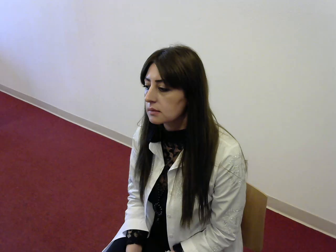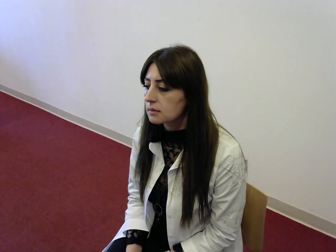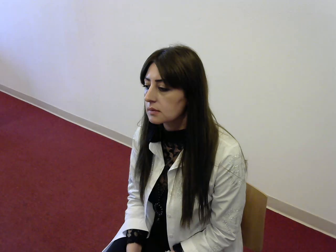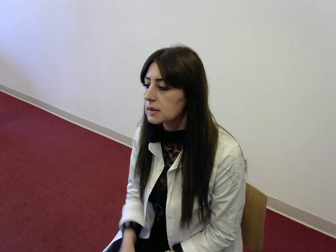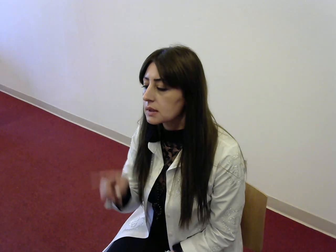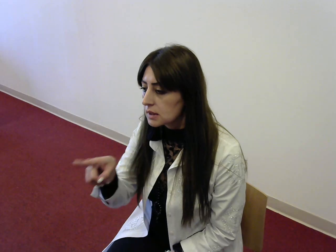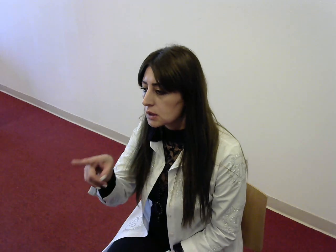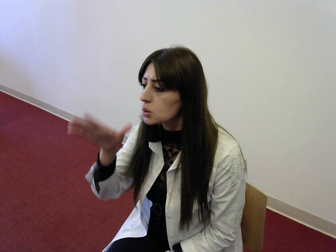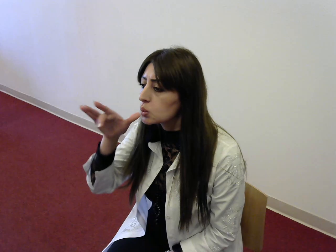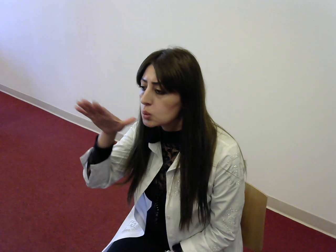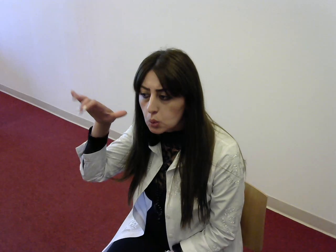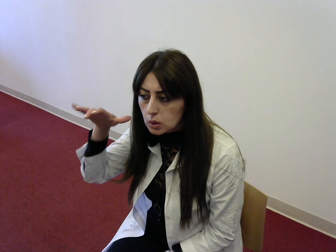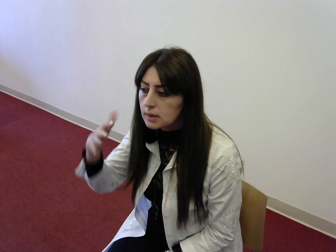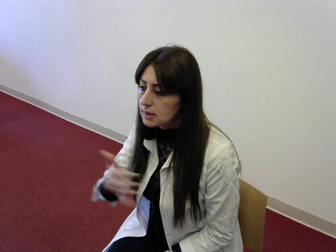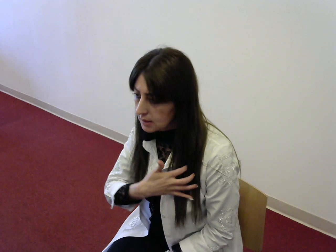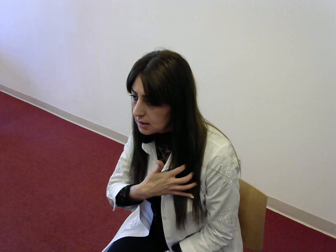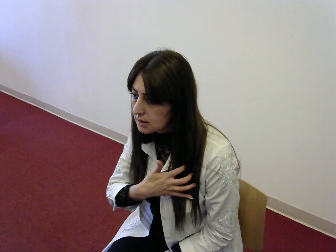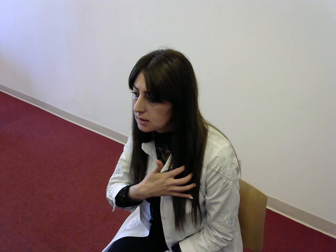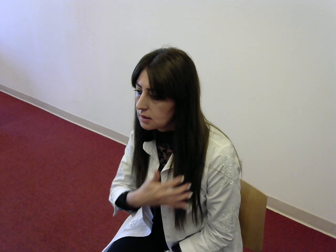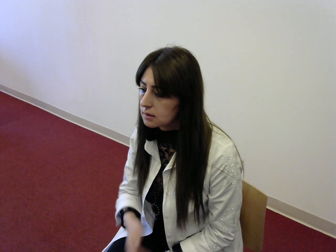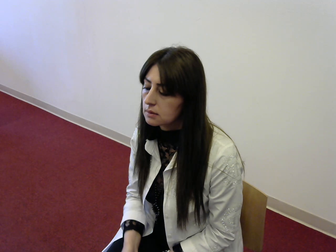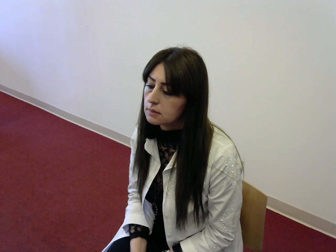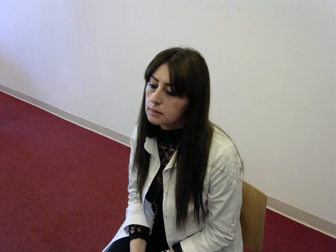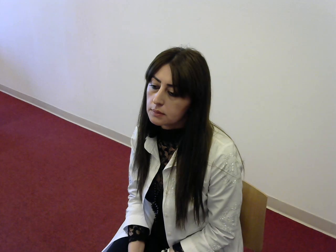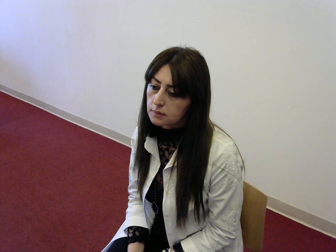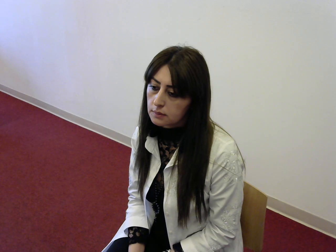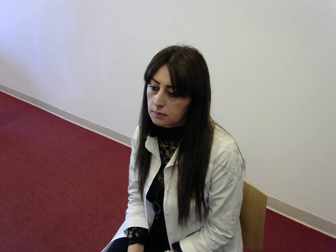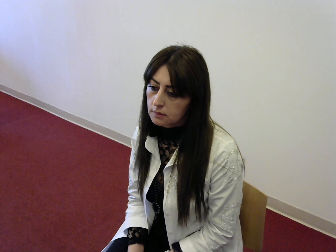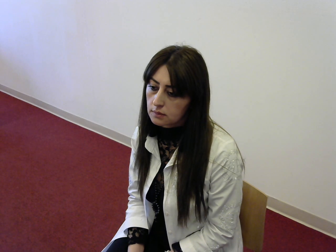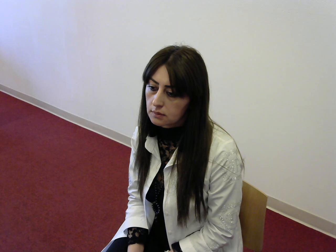Siz su istəyirsiniz?